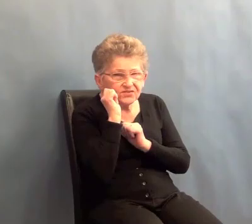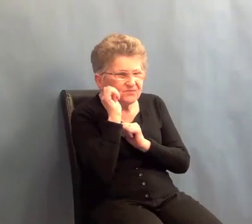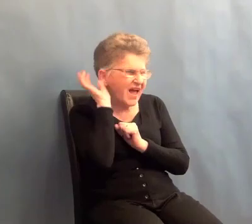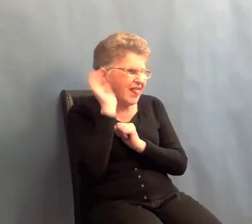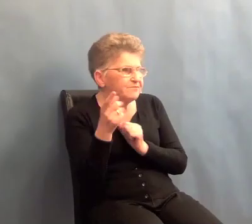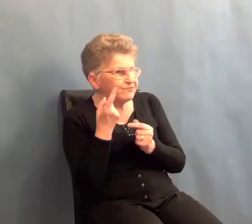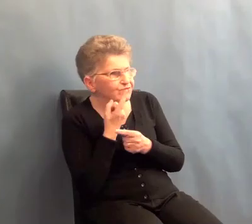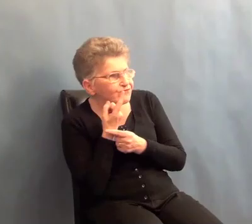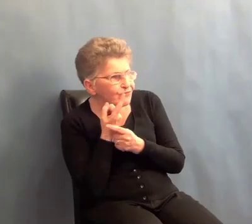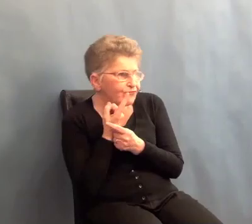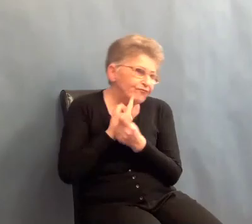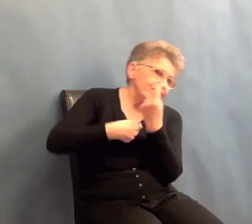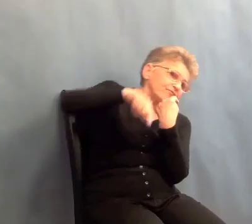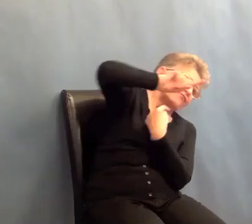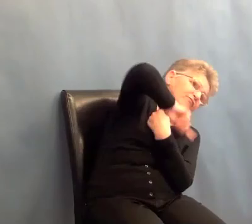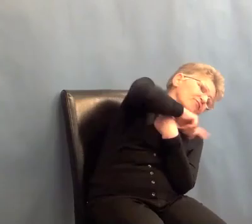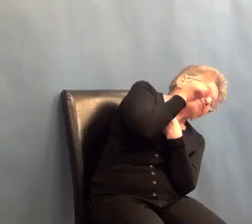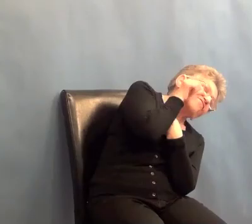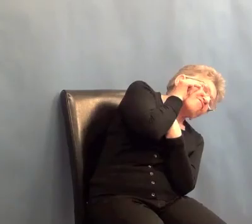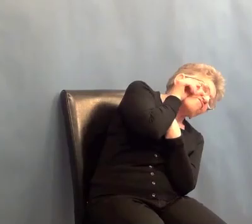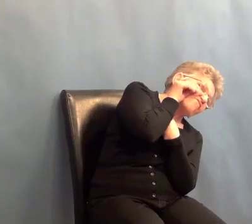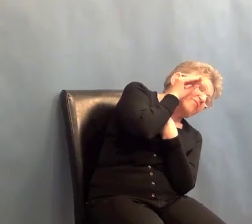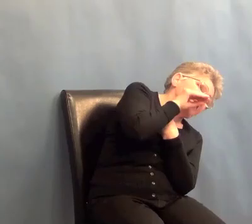Zignorował go i przekręcił się na drugi bok.